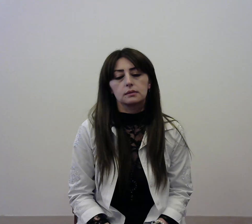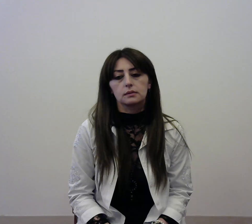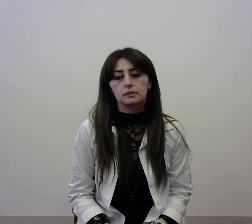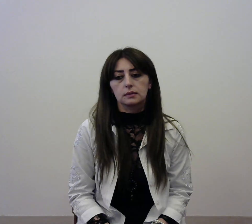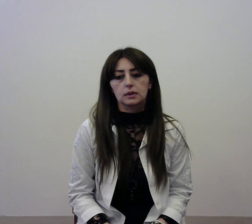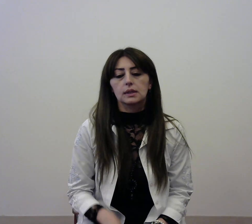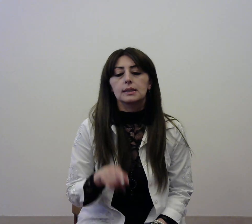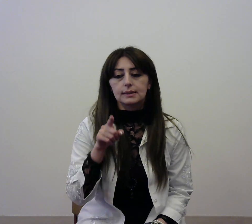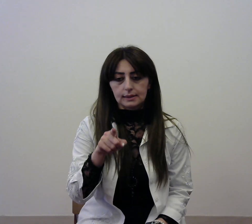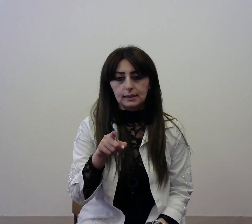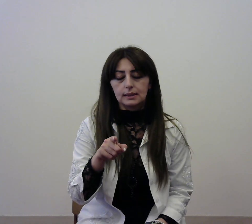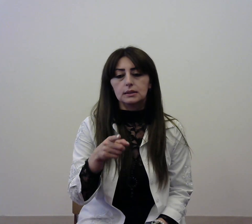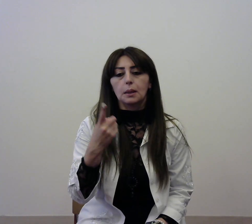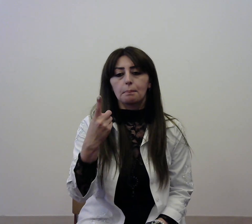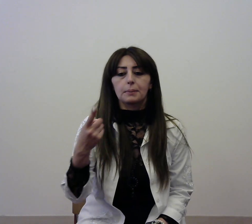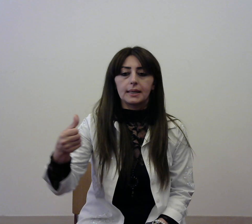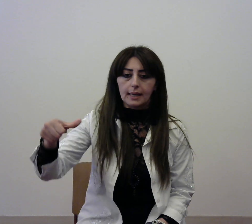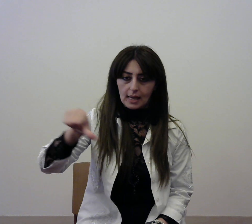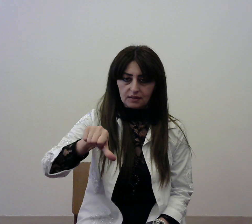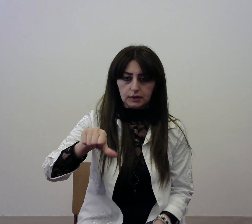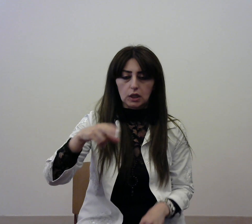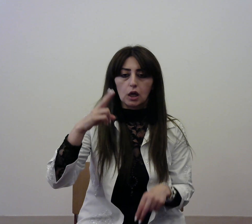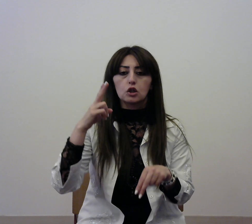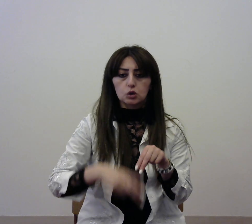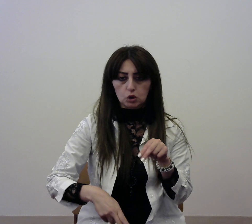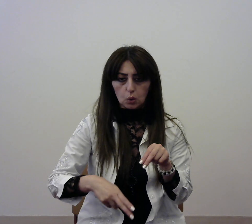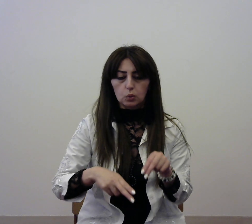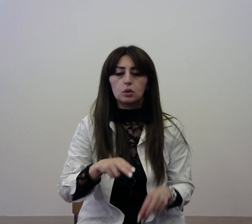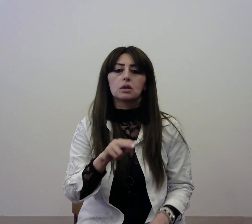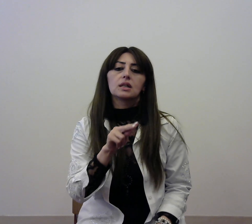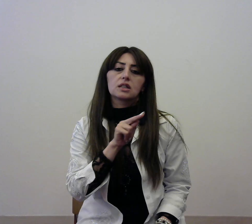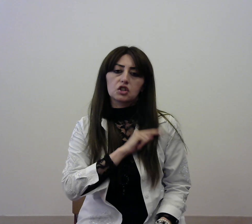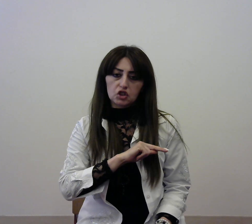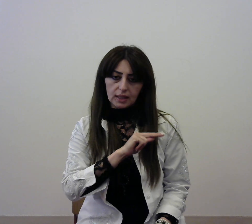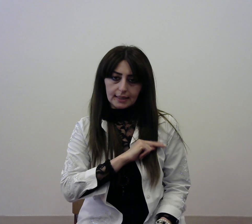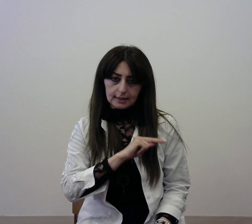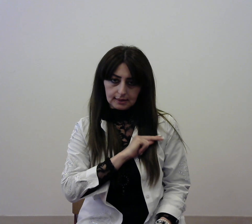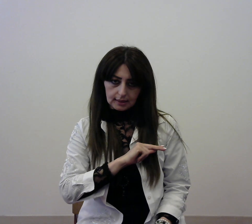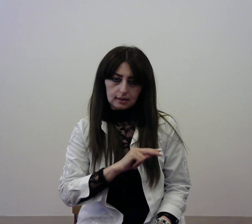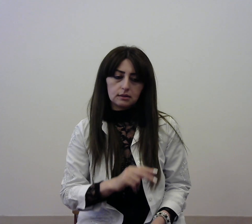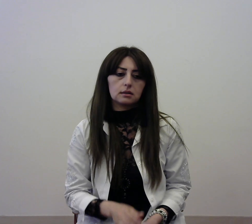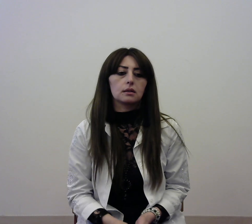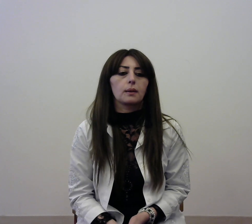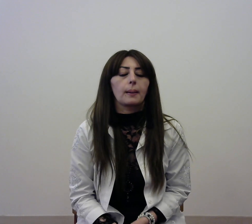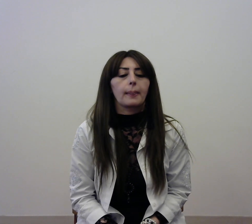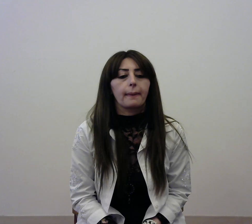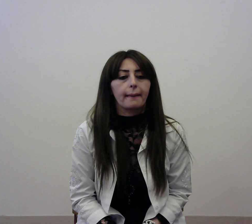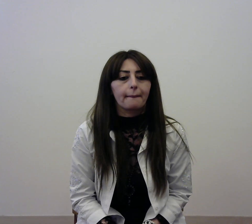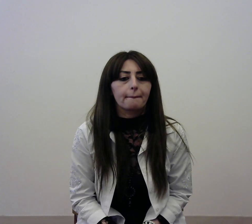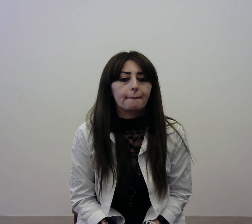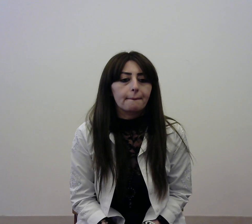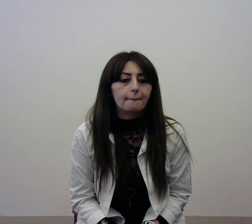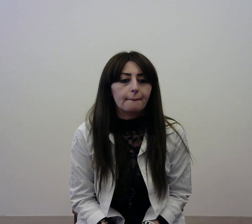Siz həftə sonu işləyirsiz?